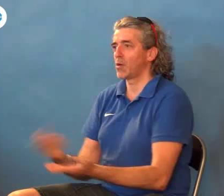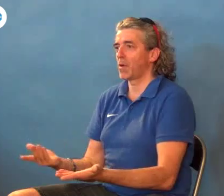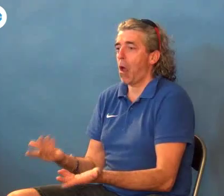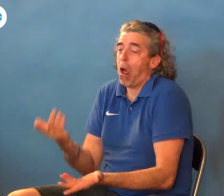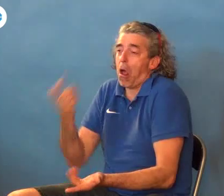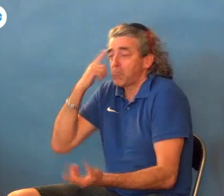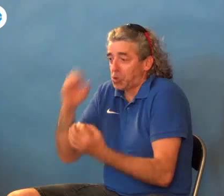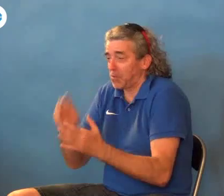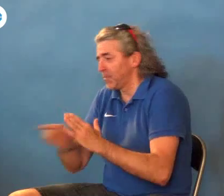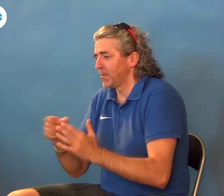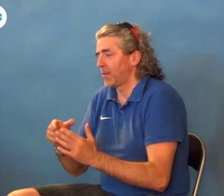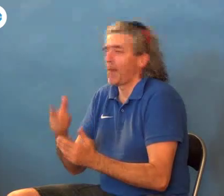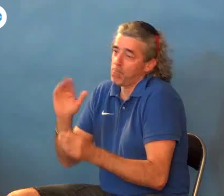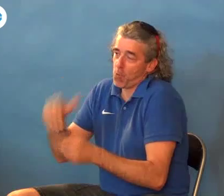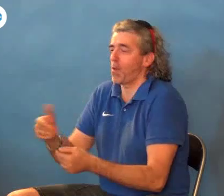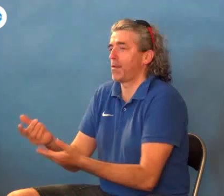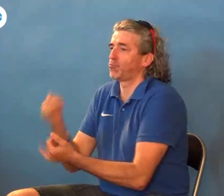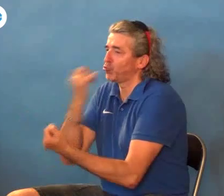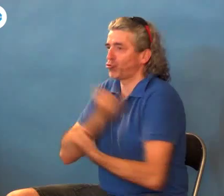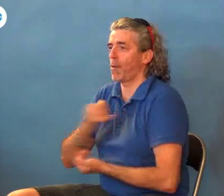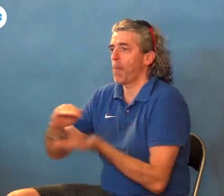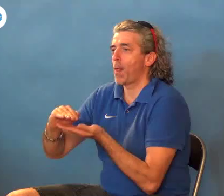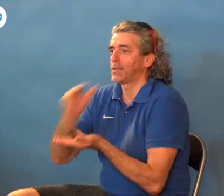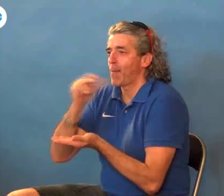Myślałem, że uciekną, ale może dadzą mi nową, małą żabę.